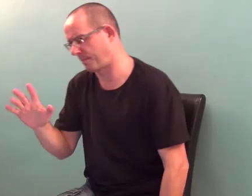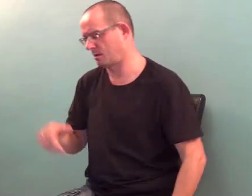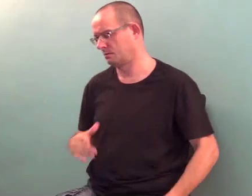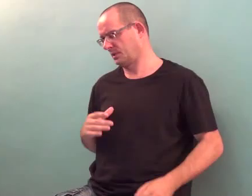Byłem.